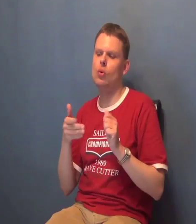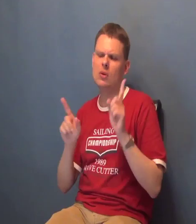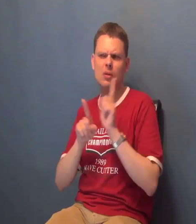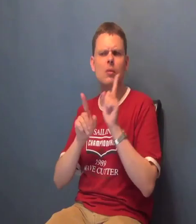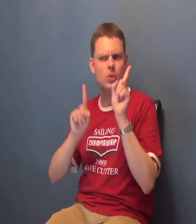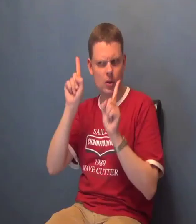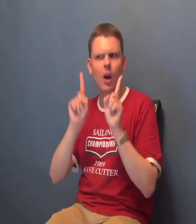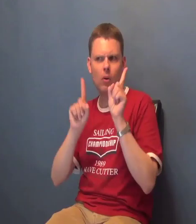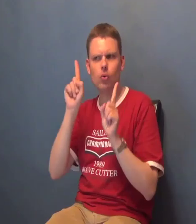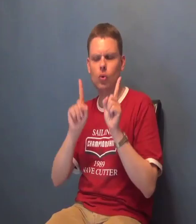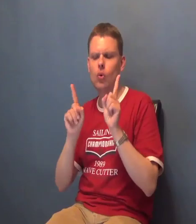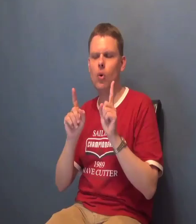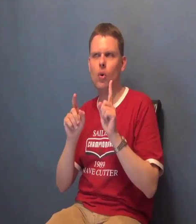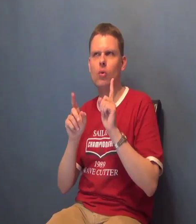Też rzadko.